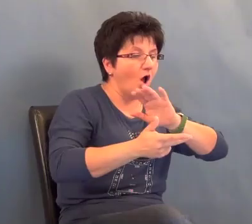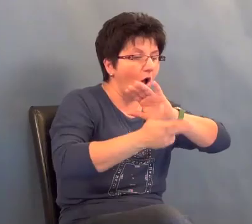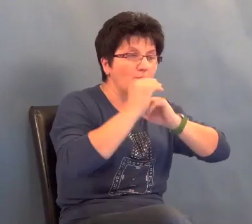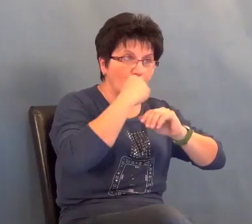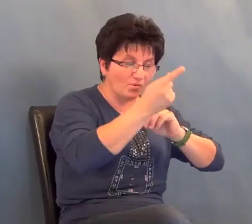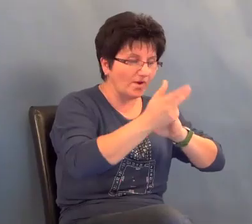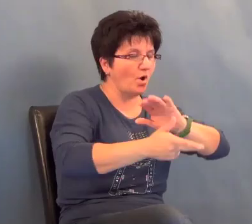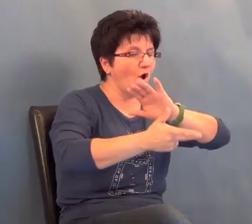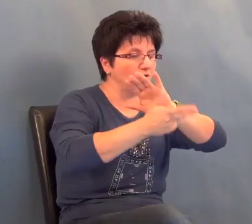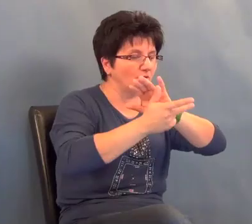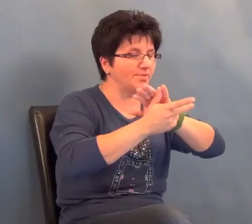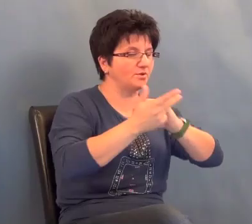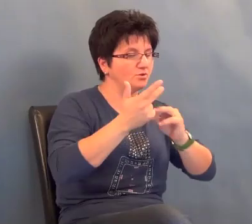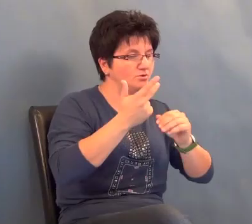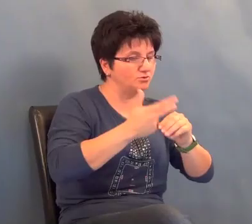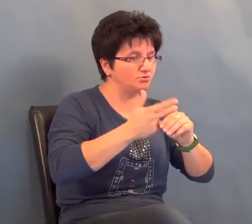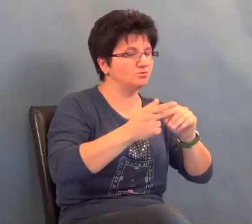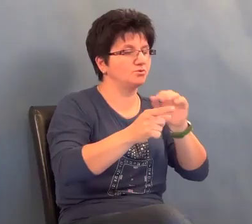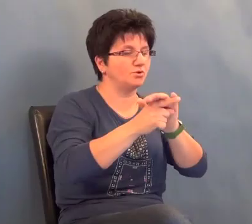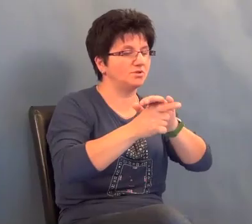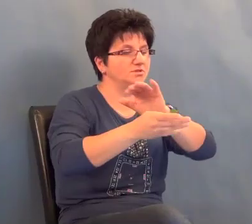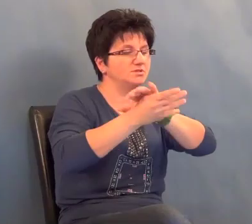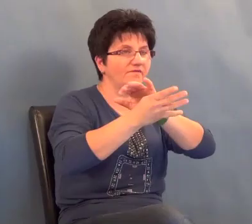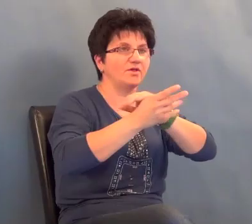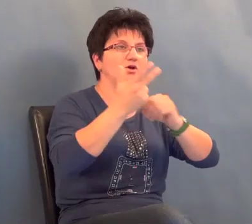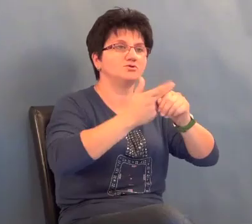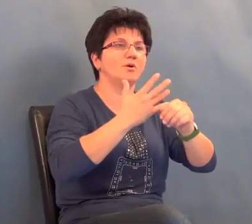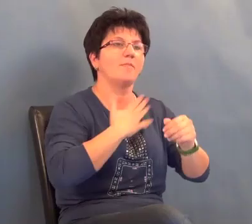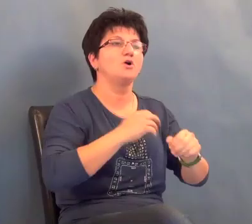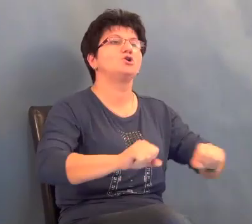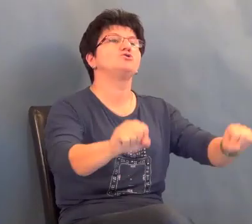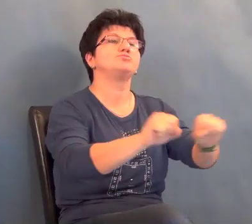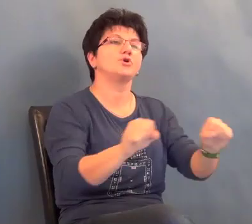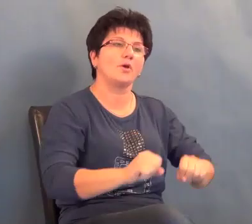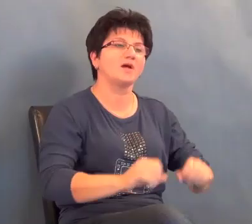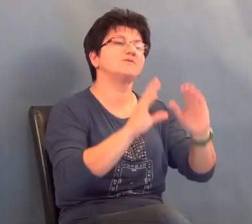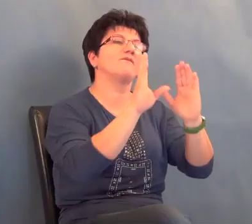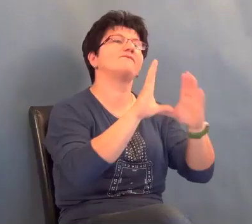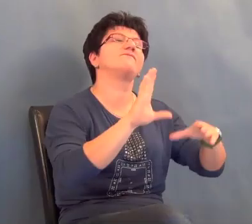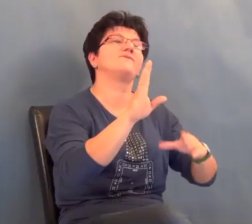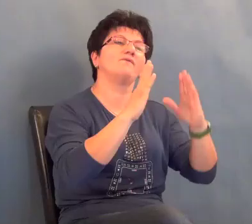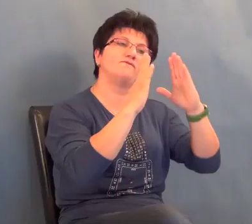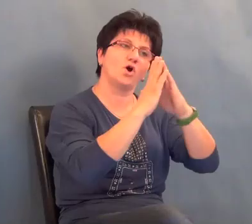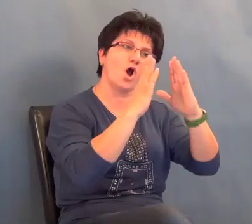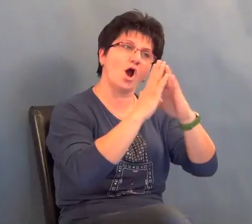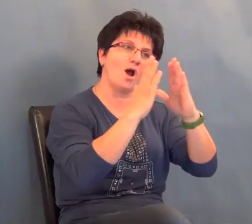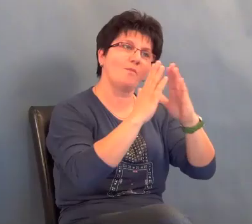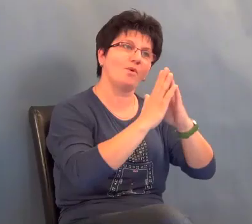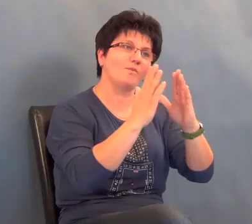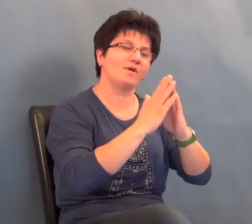Mówię ci, że od osiemnastej trzydzieści do dziewiętnastej trzydzieści sprzątam w domu.